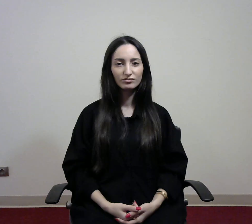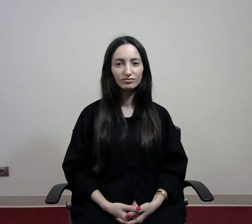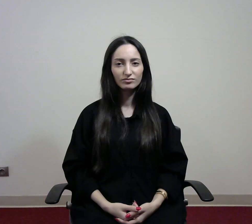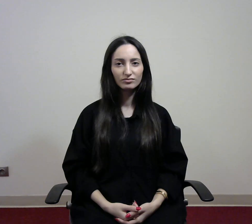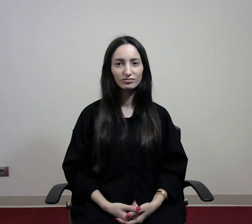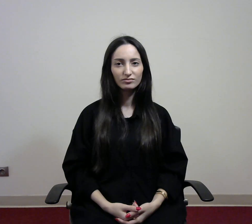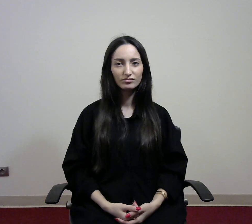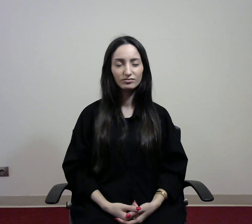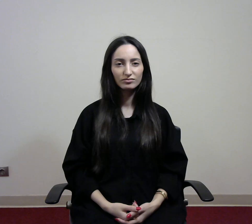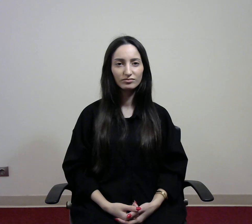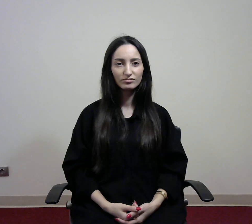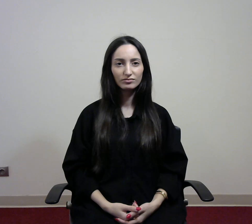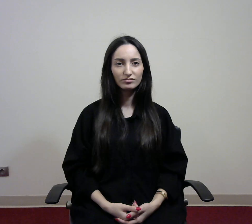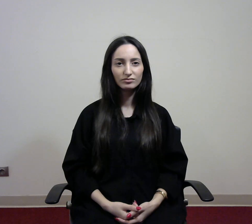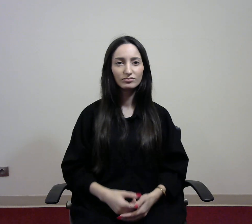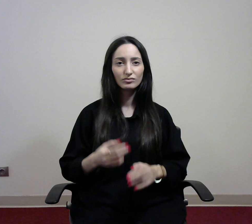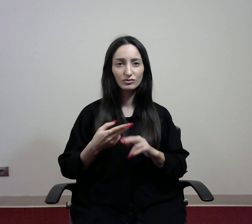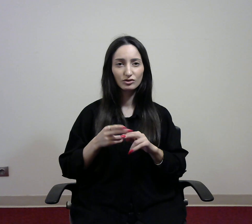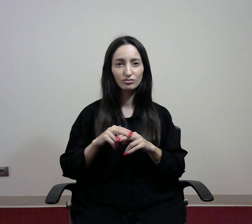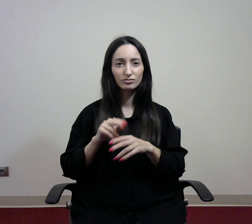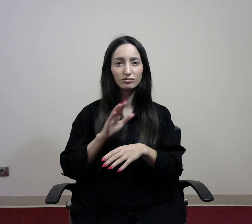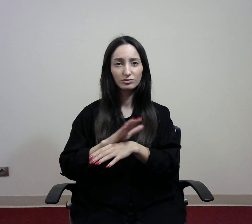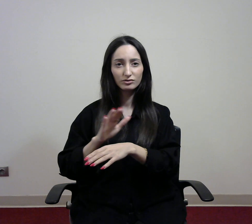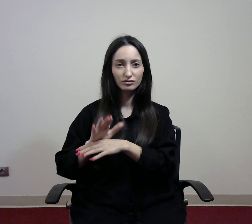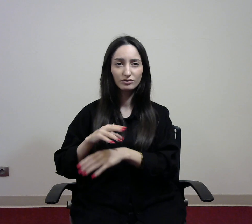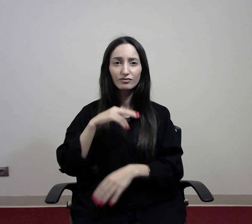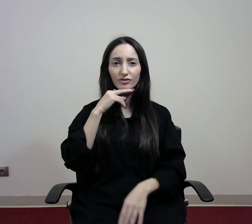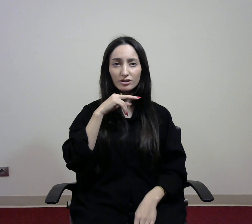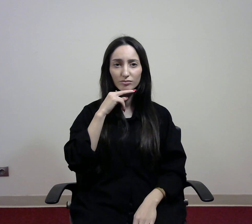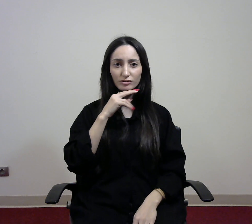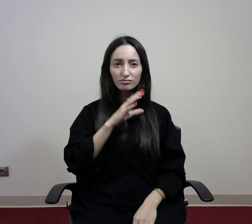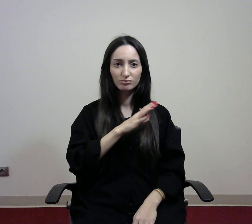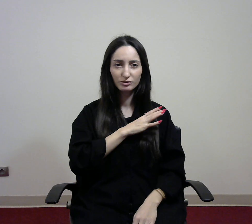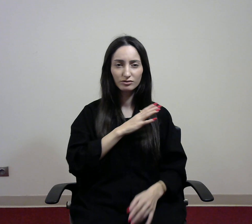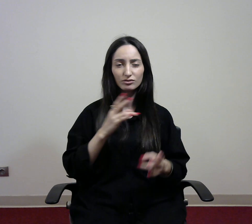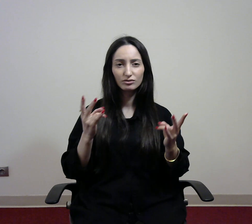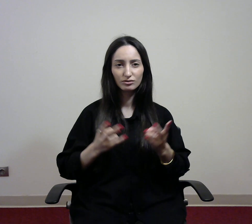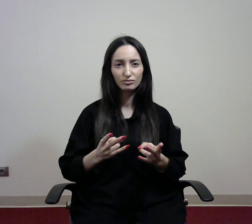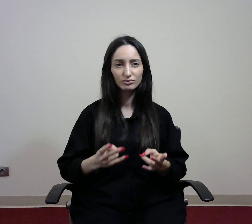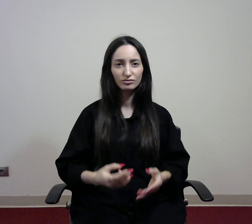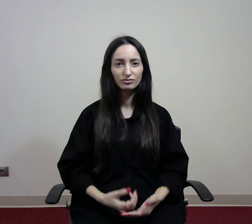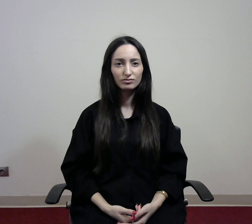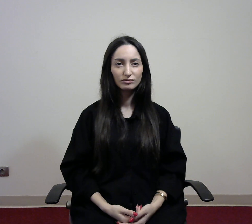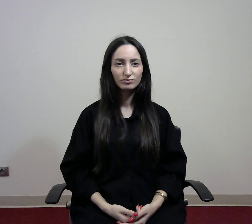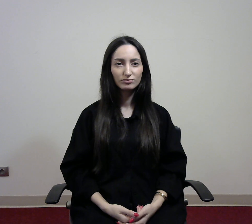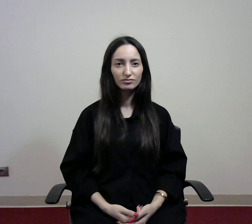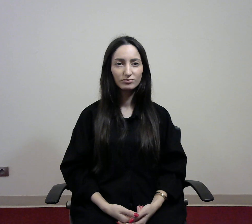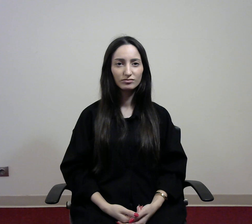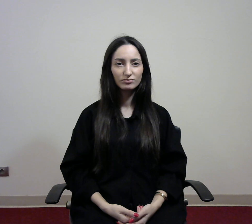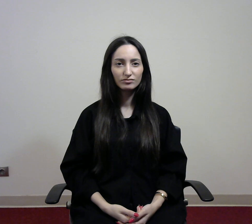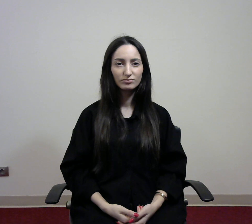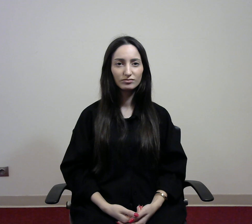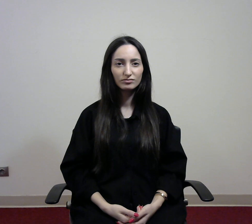Bu tapşırıqlarda diqqətli olmaq lazımdır